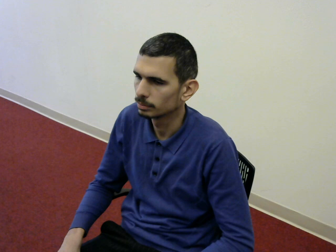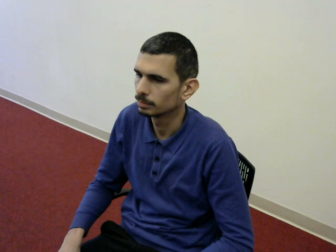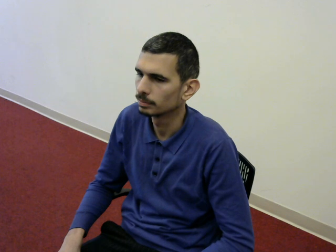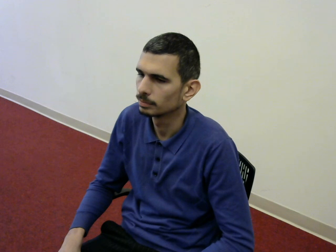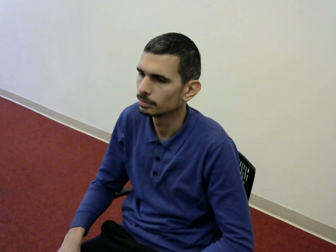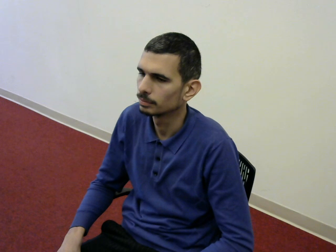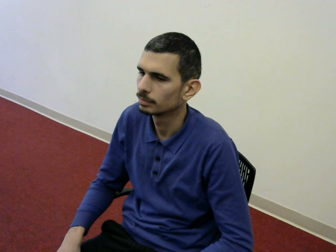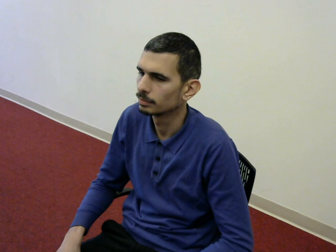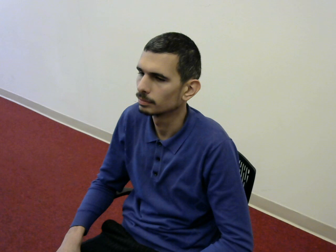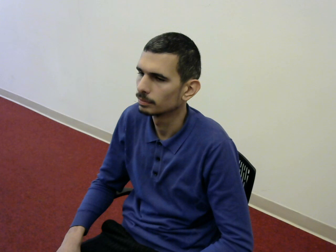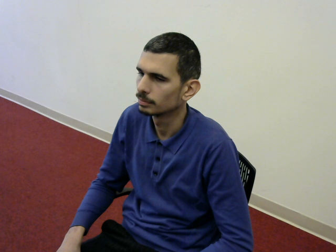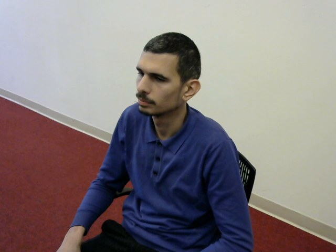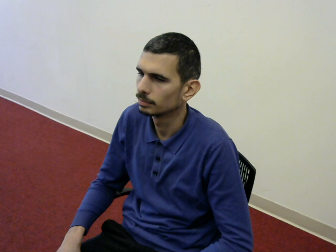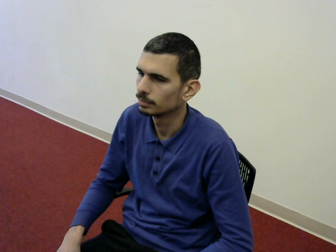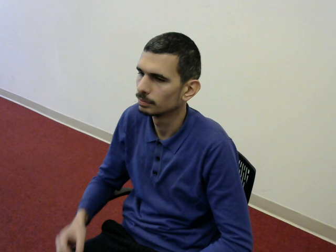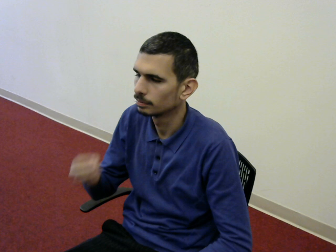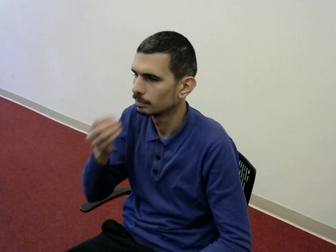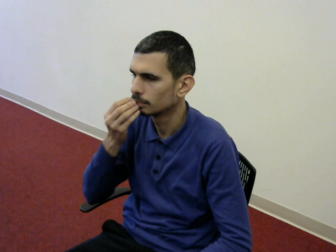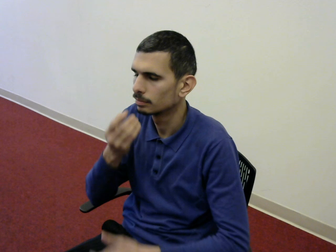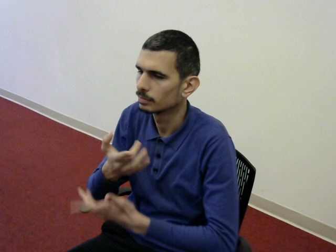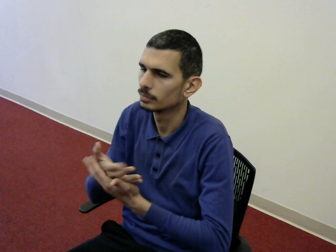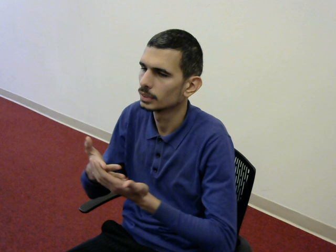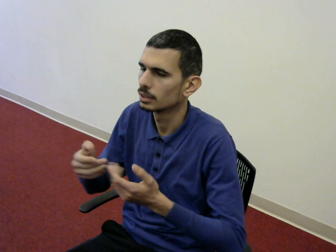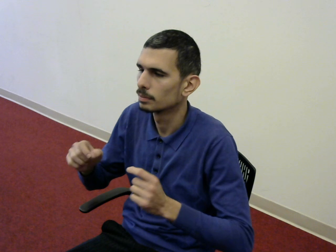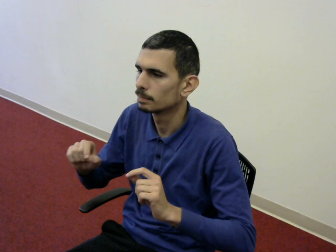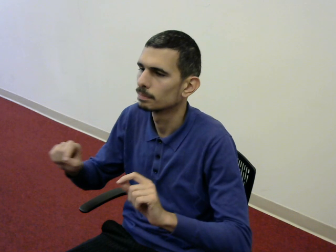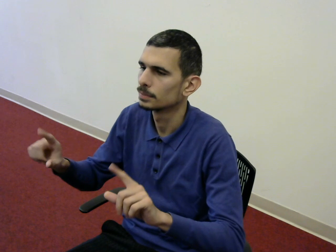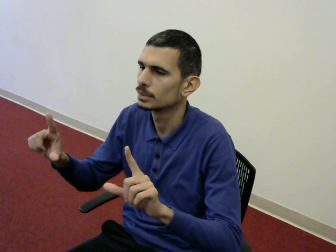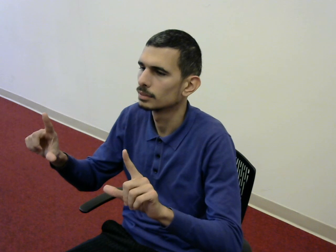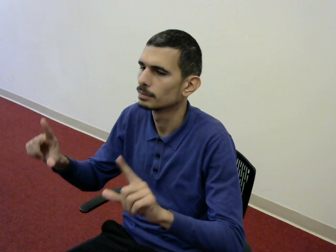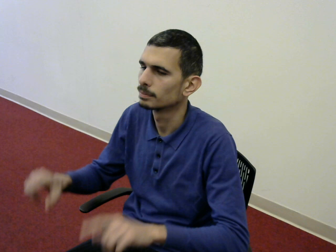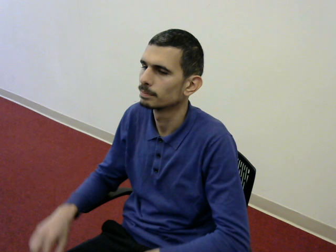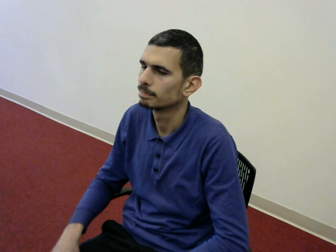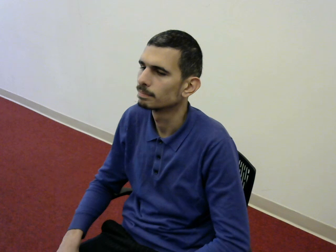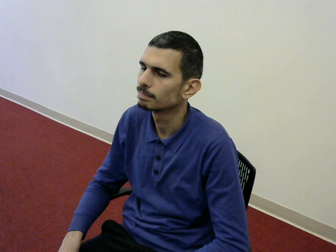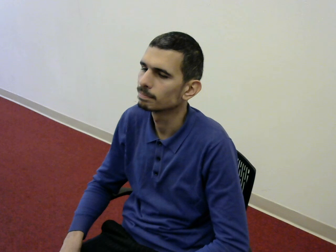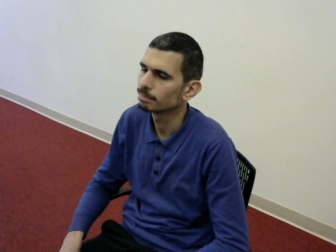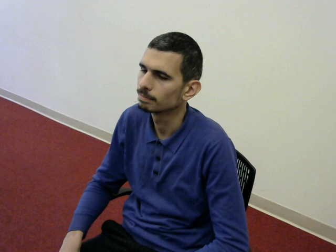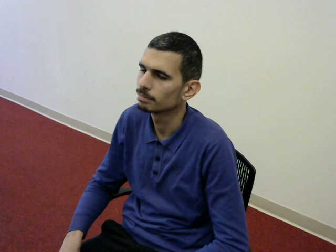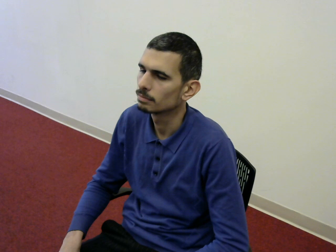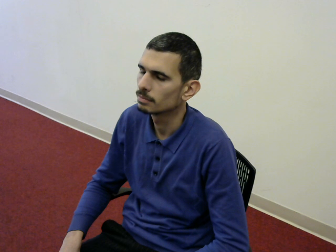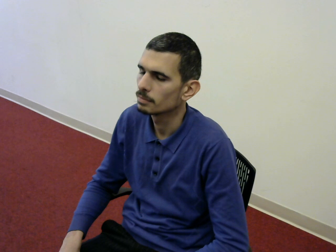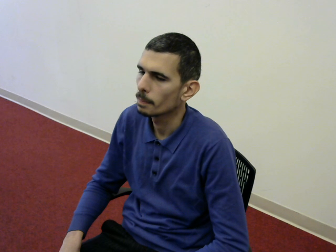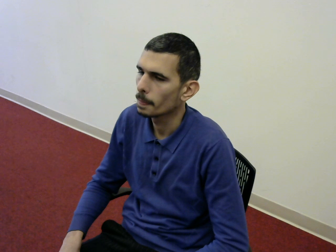Ərzaq bahalaşıb